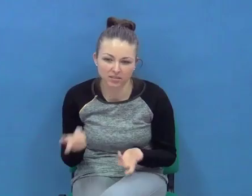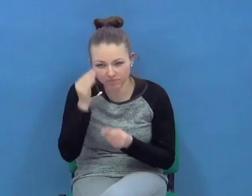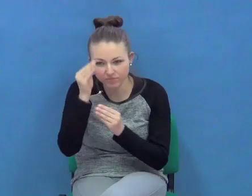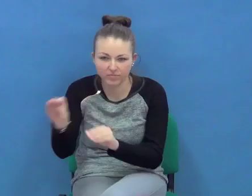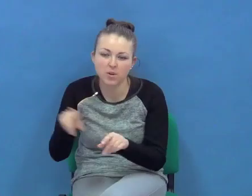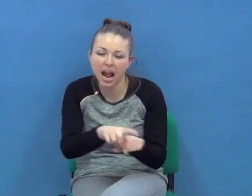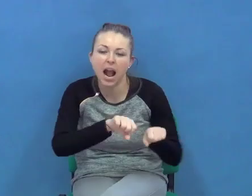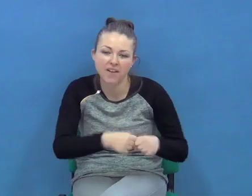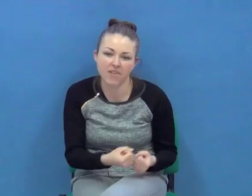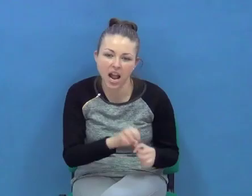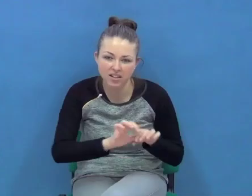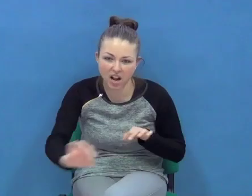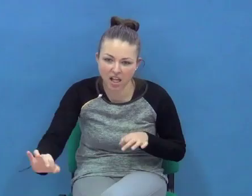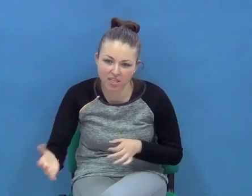Informacja o awarii kabla.